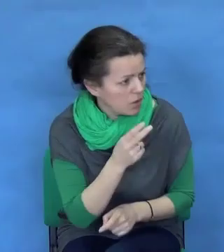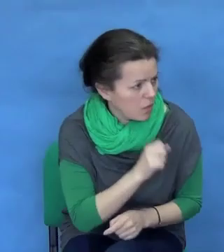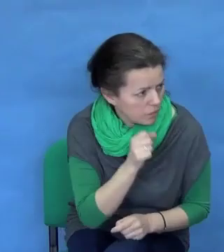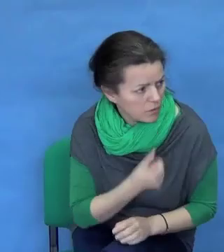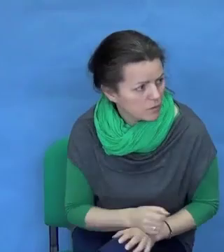Z lodami...